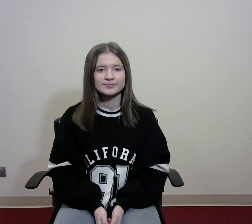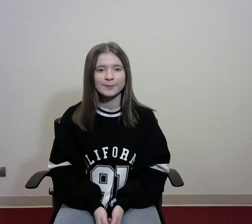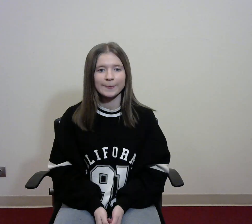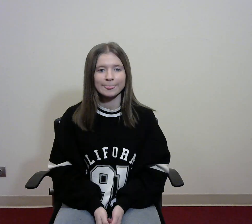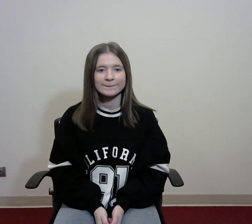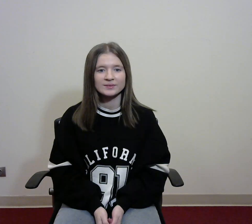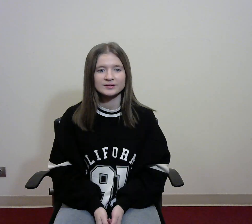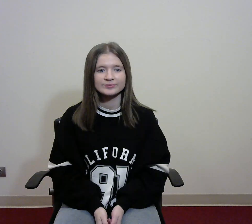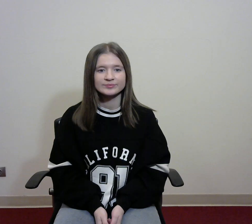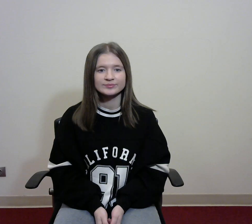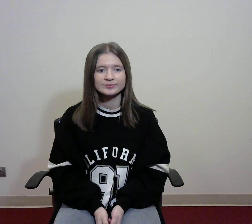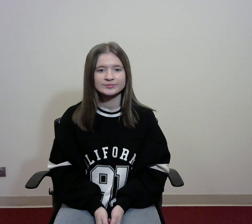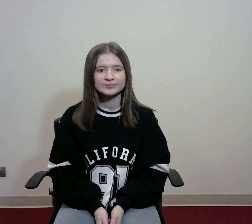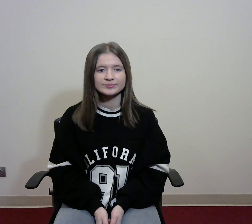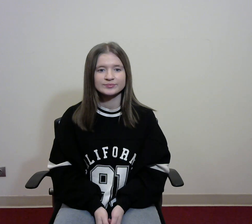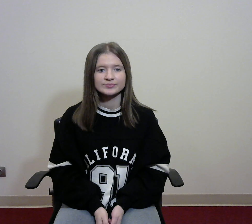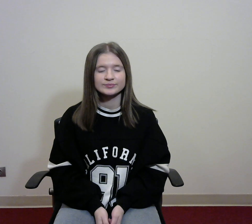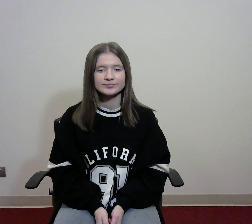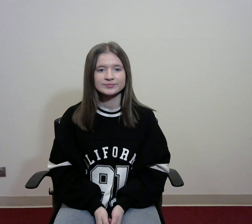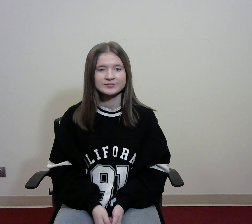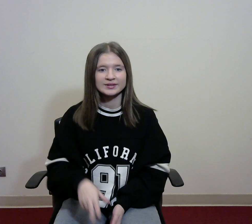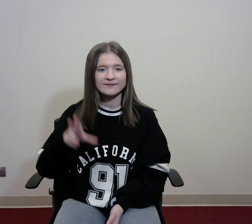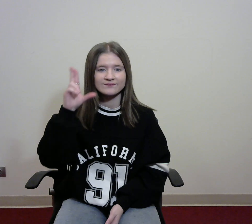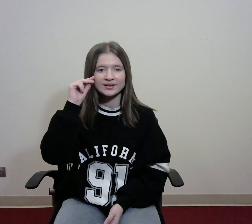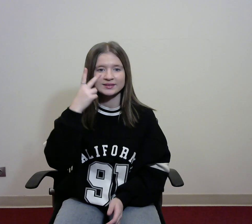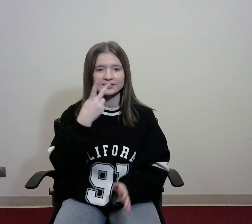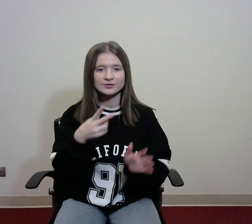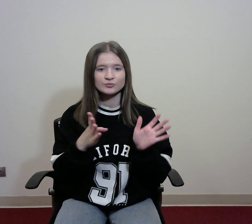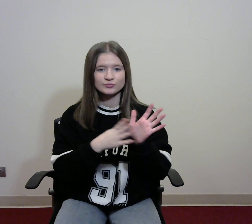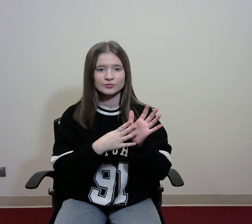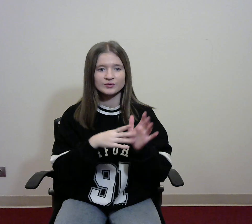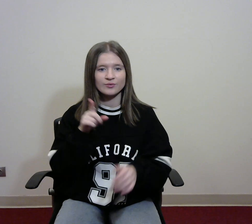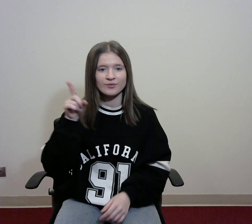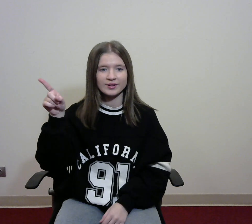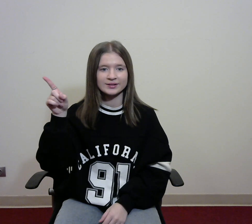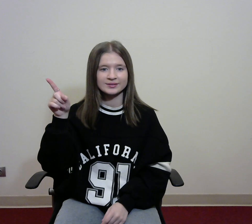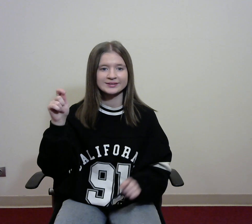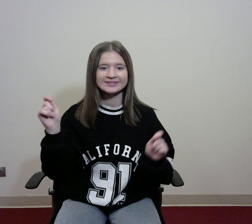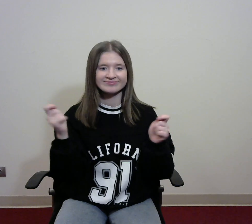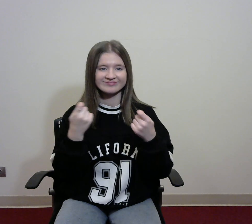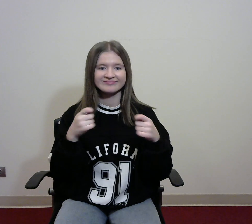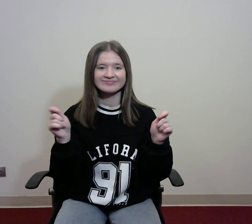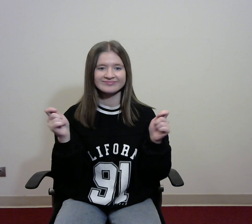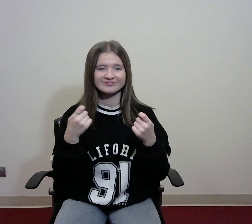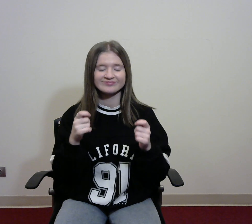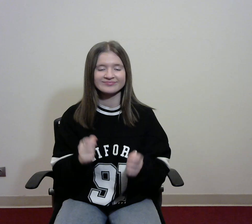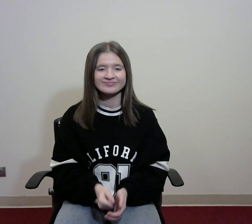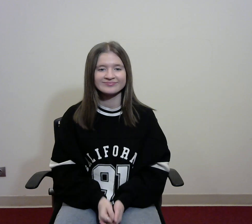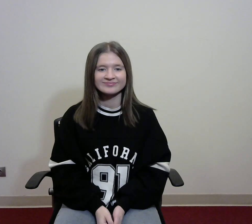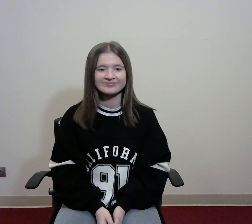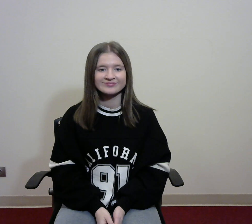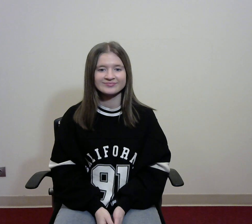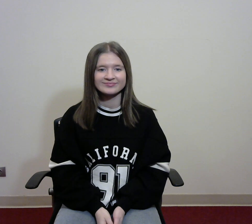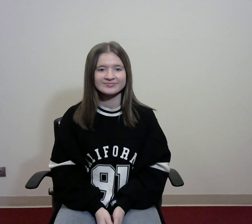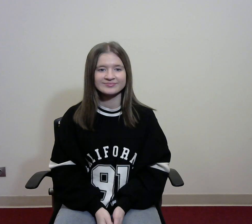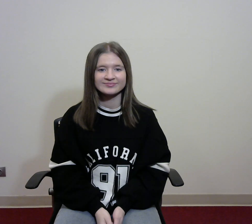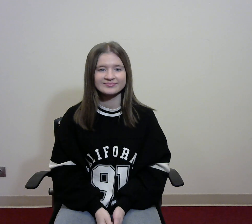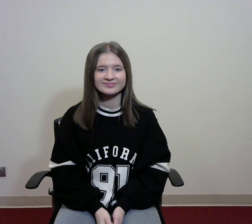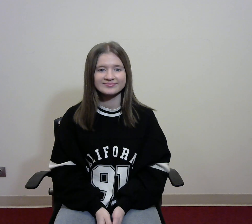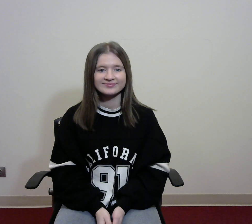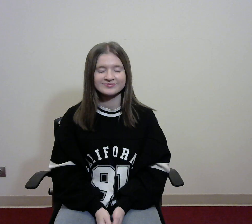Ayın 29-u onun toyudur